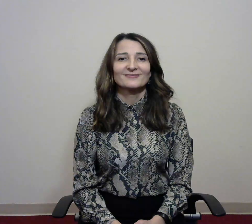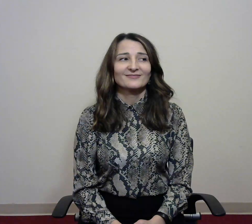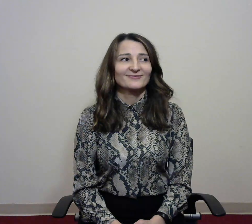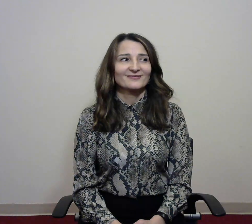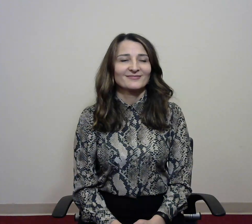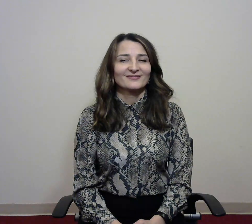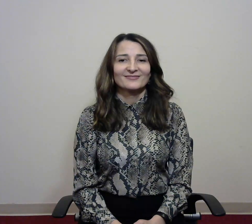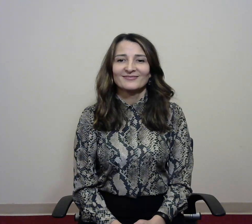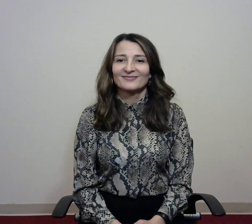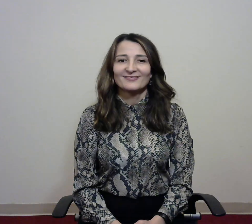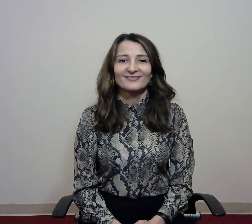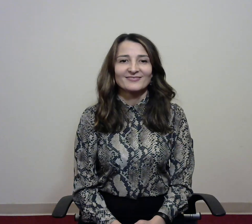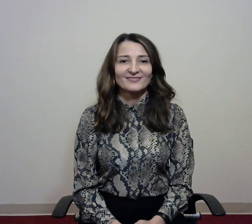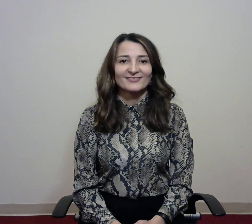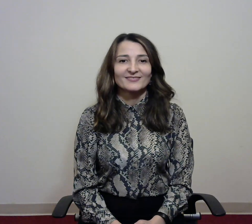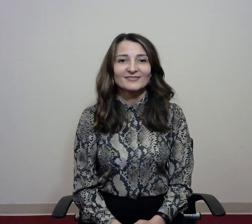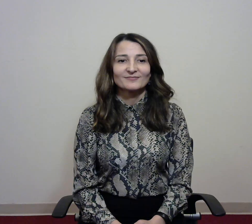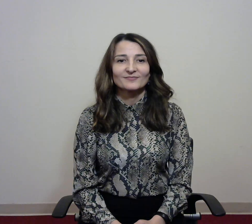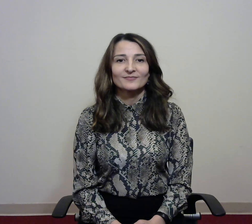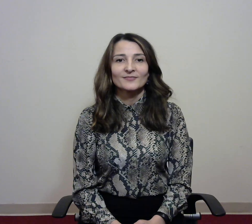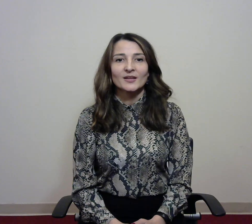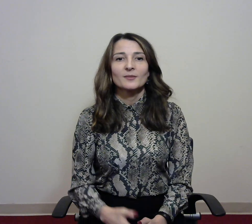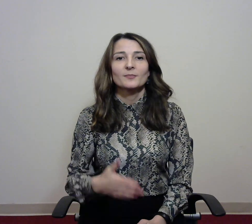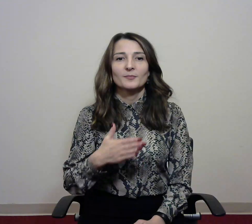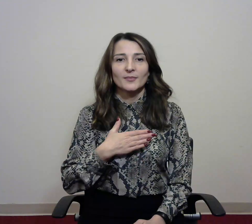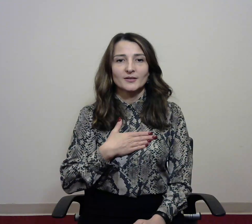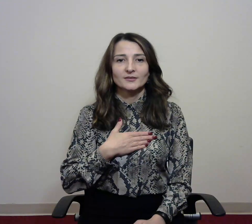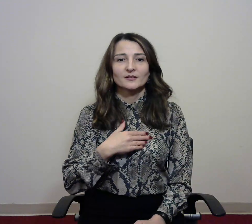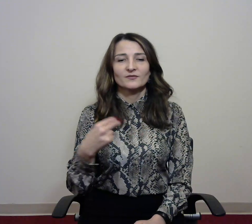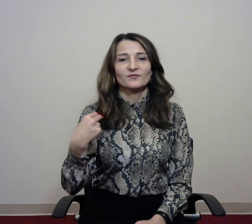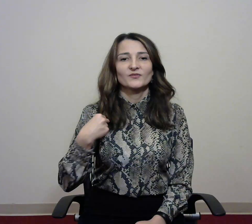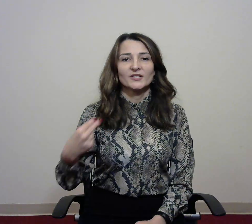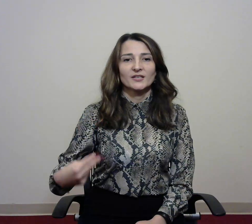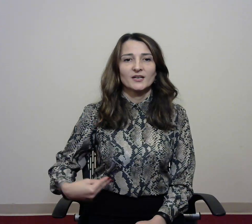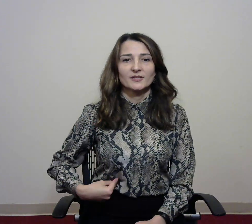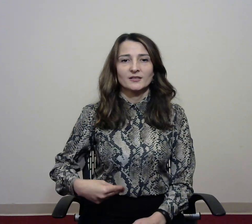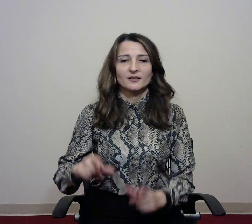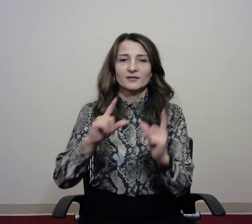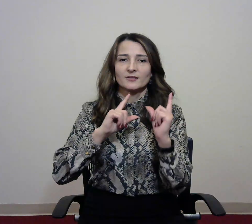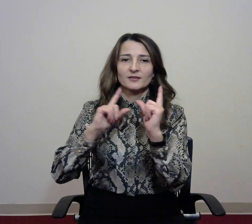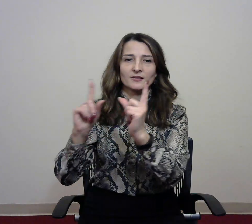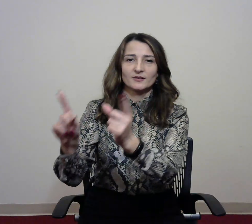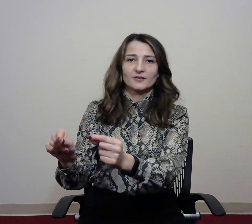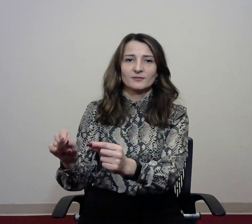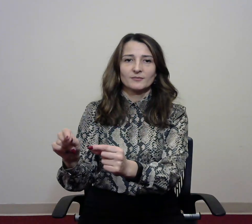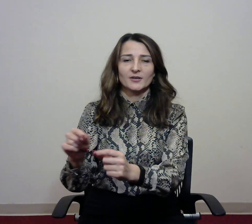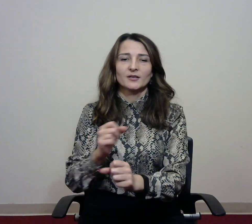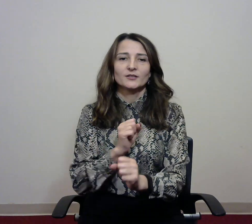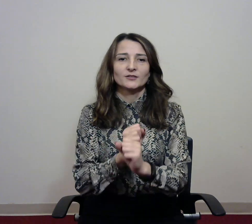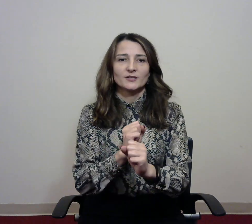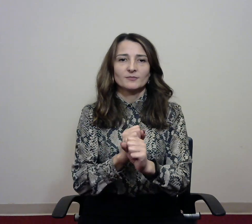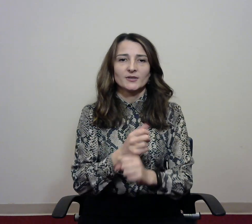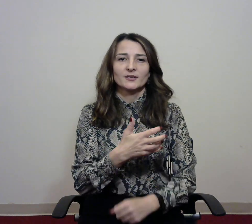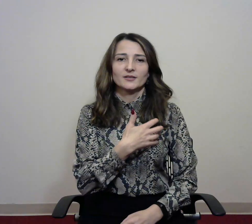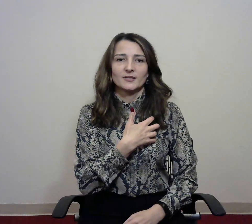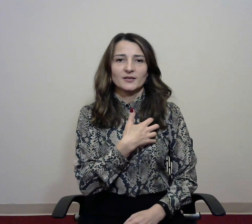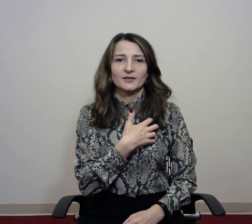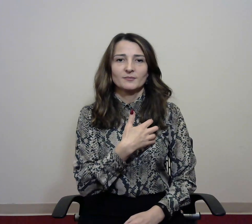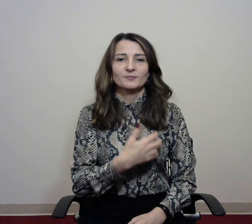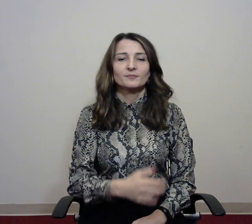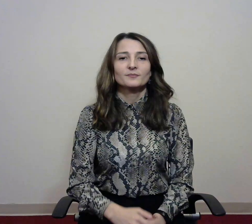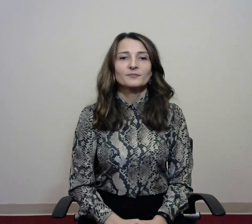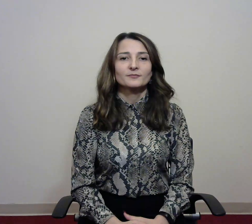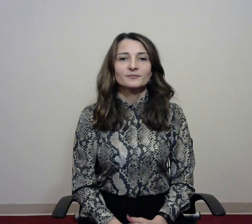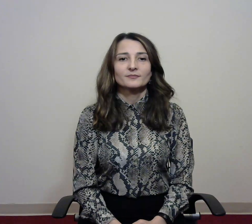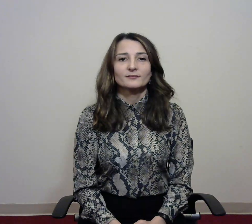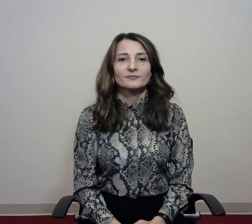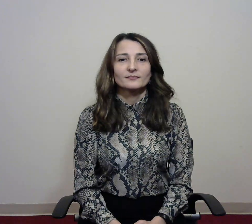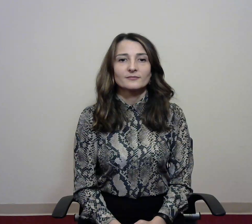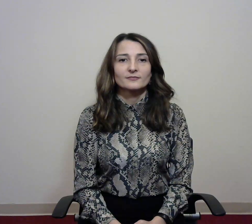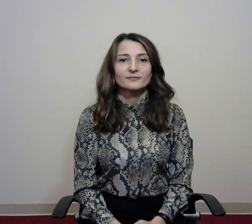Mən Fransaya səyahet etmək istəyirəm